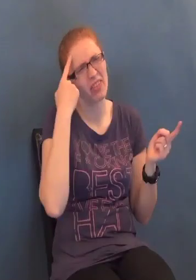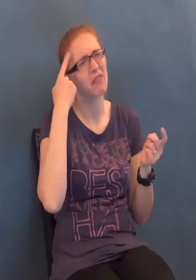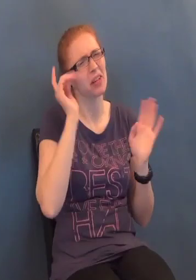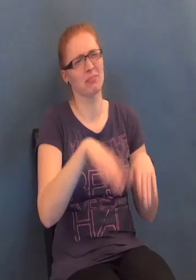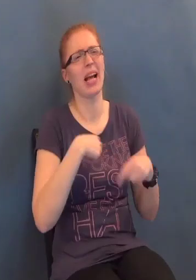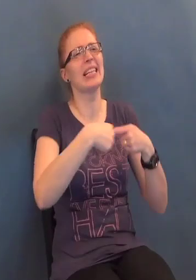On wie.